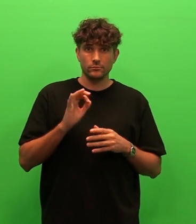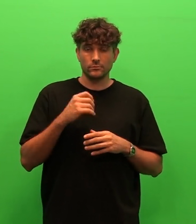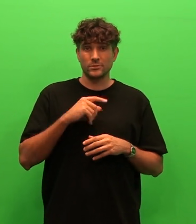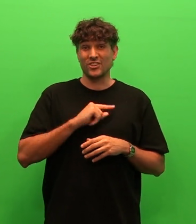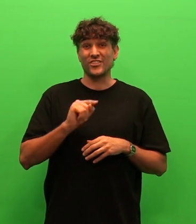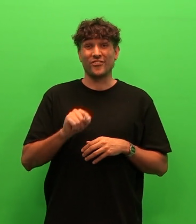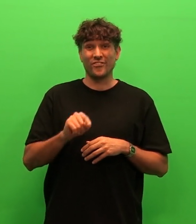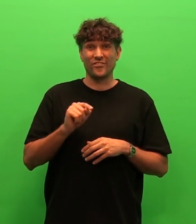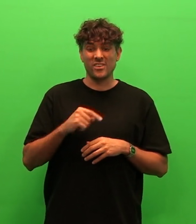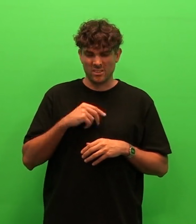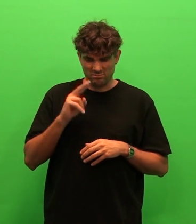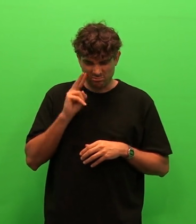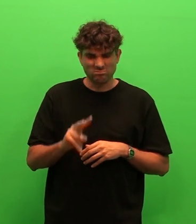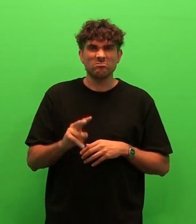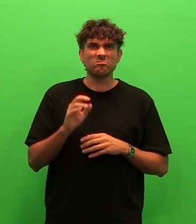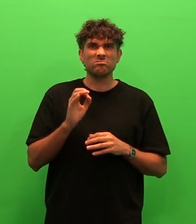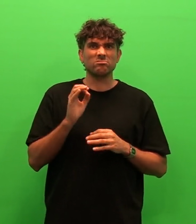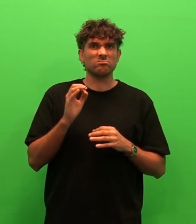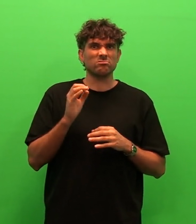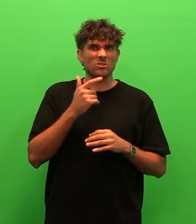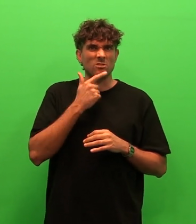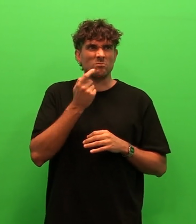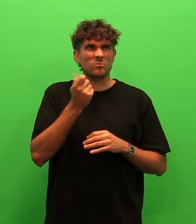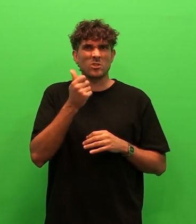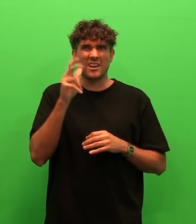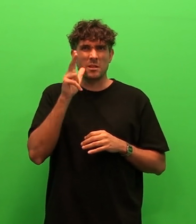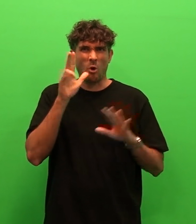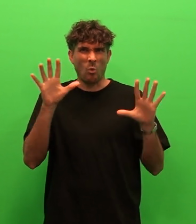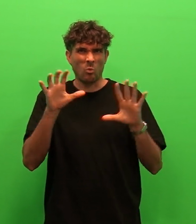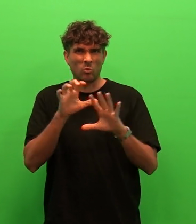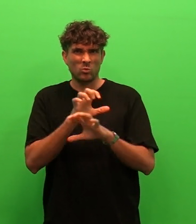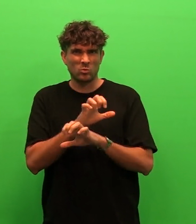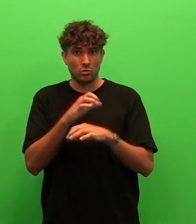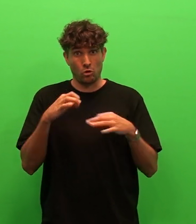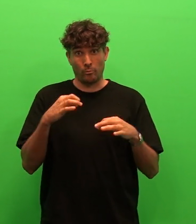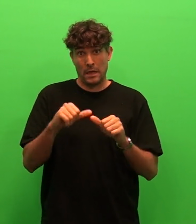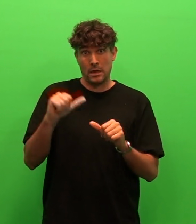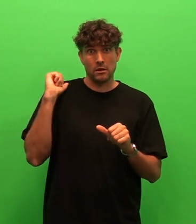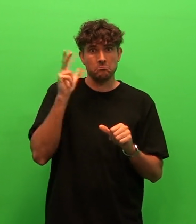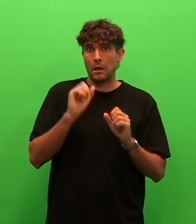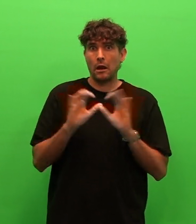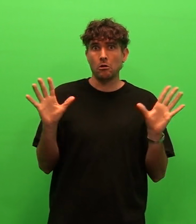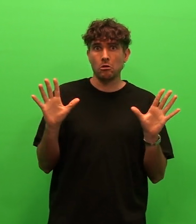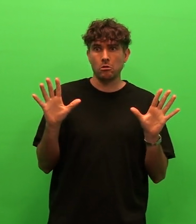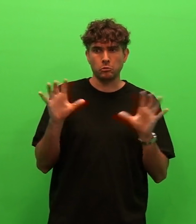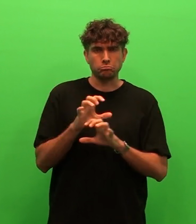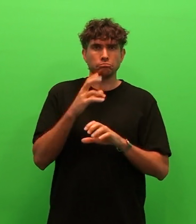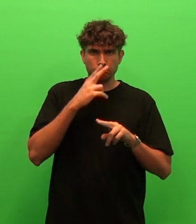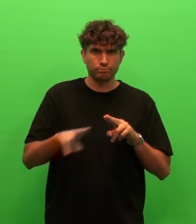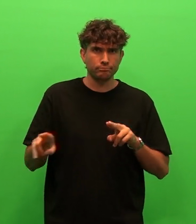Sí, quan orino veig que és de color groc, una mica fosc. Normalment, fins ara, era clar. És estrany.